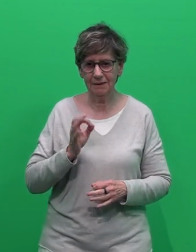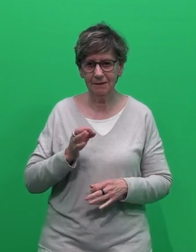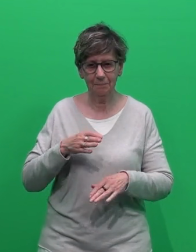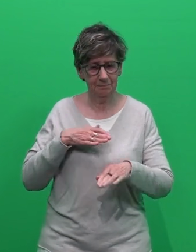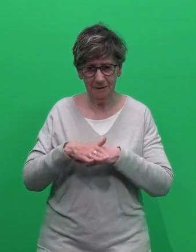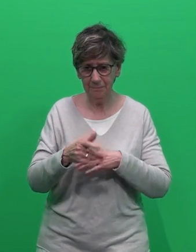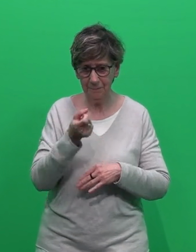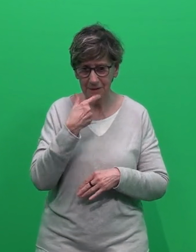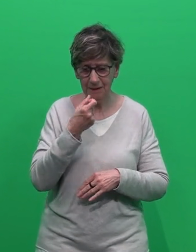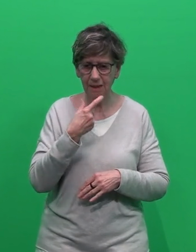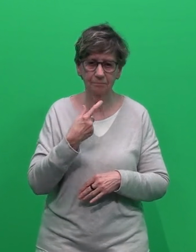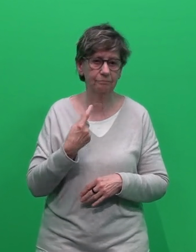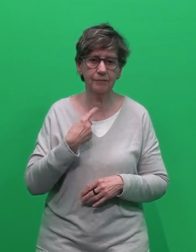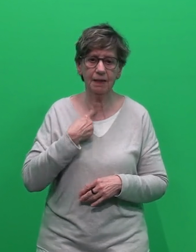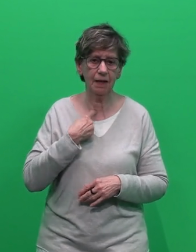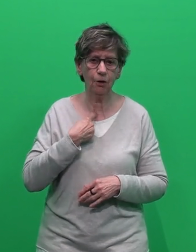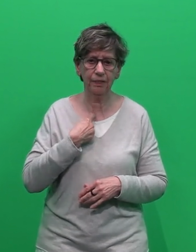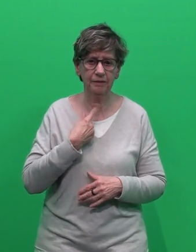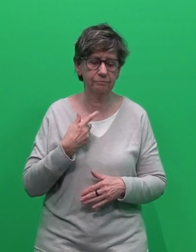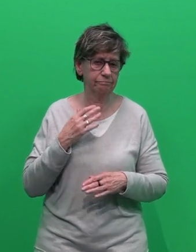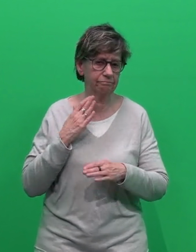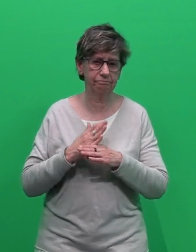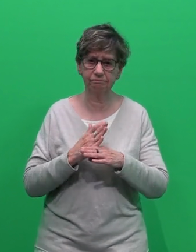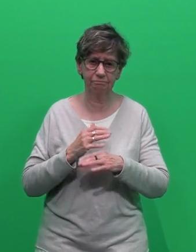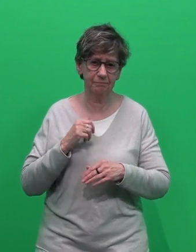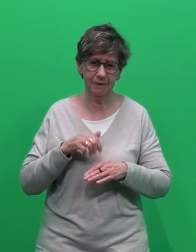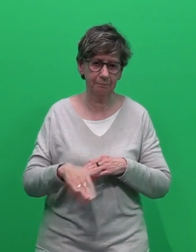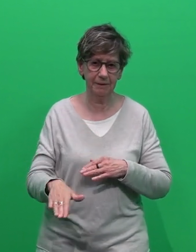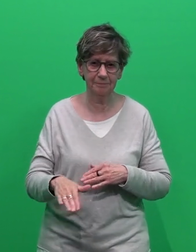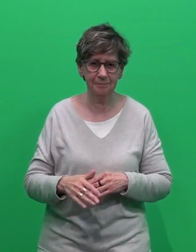Sí, he de prendre pastilles per la tiroide, són pastilles que he de prendre per sempre.